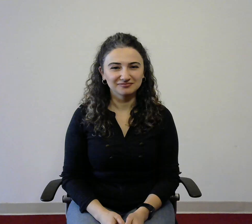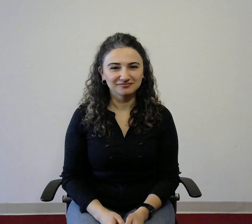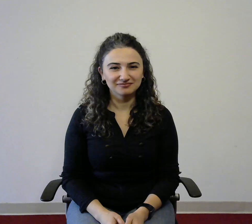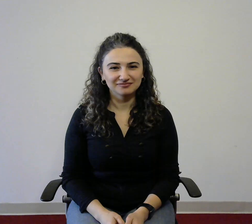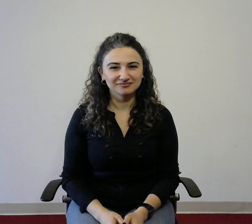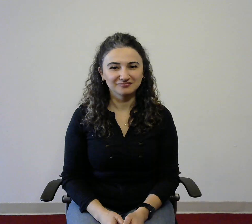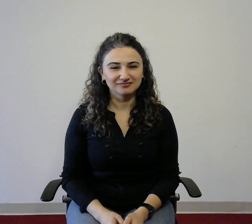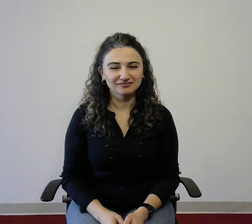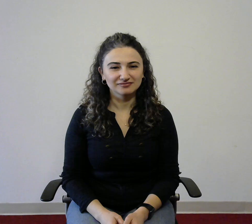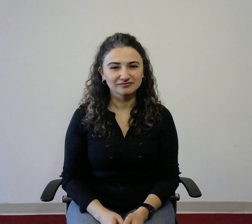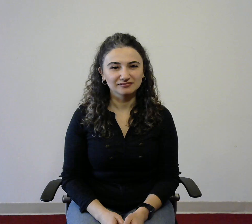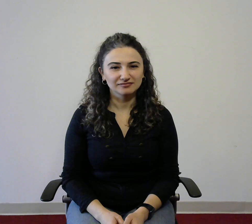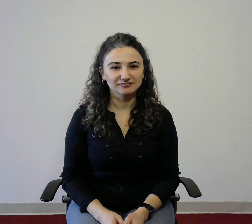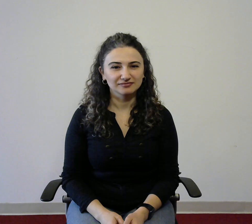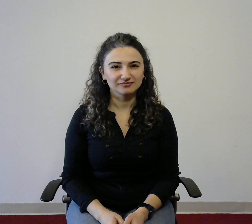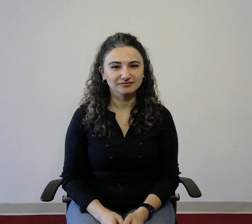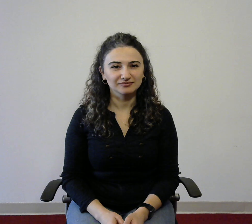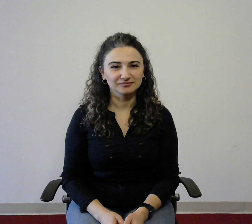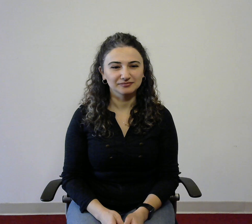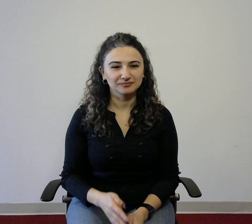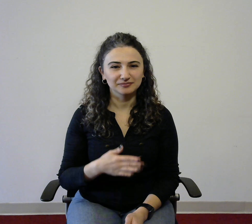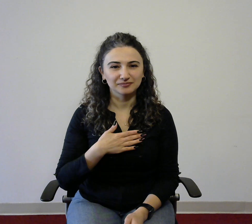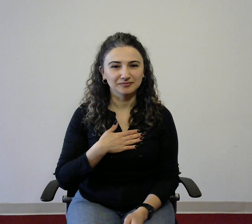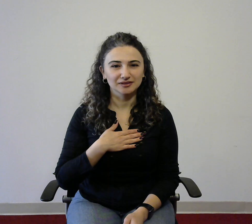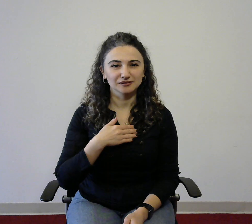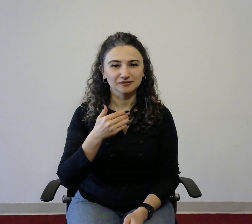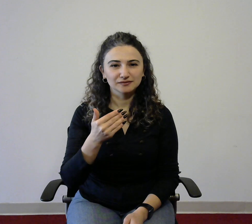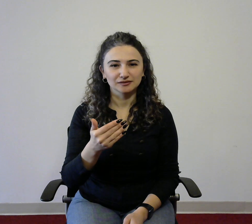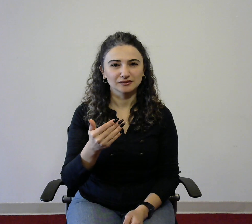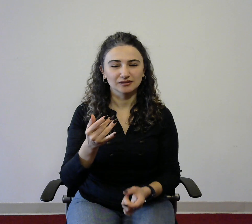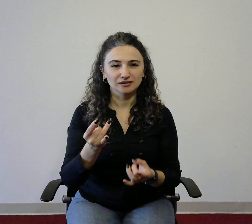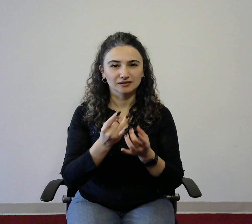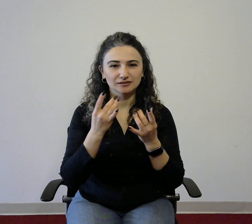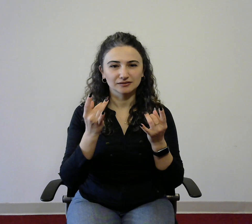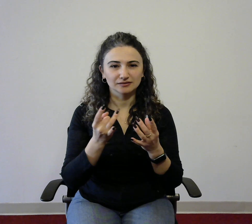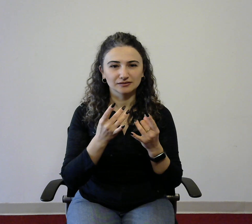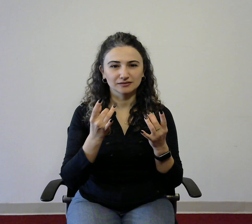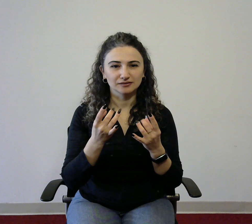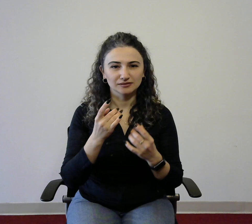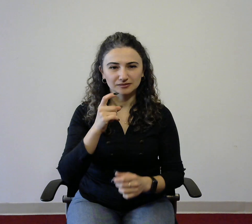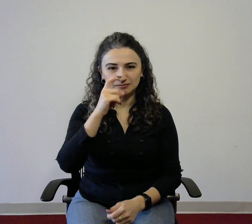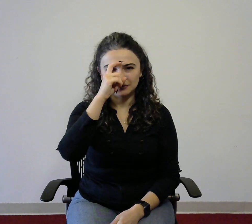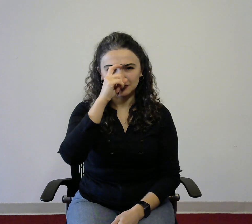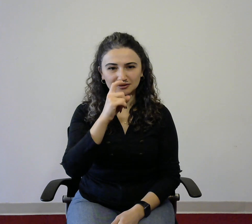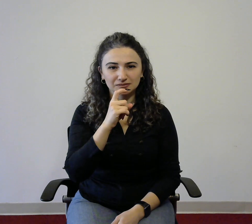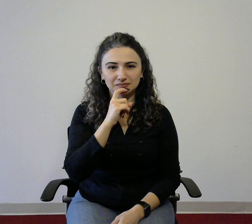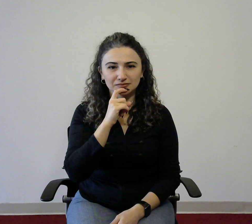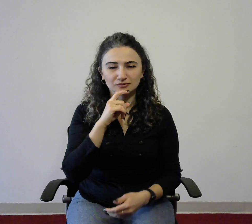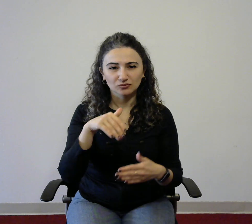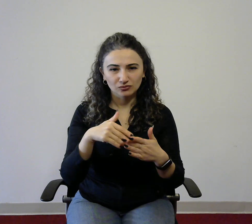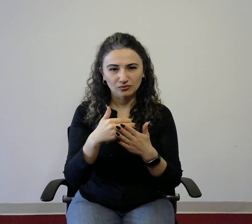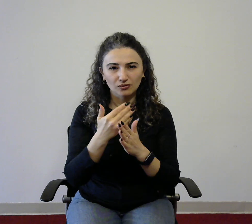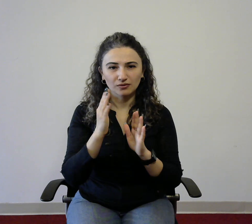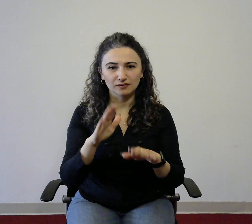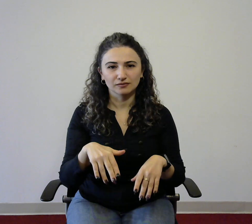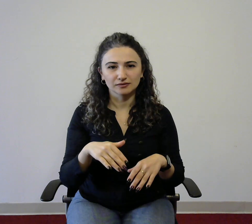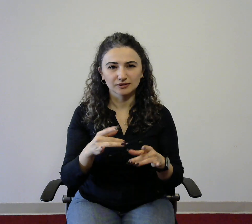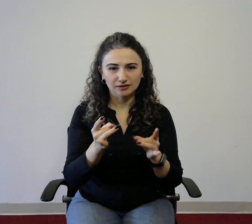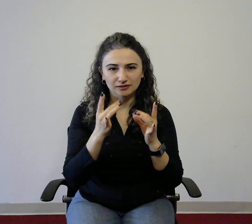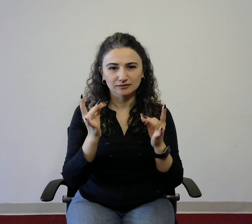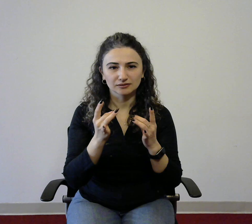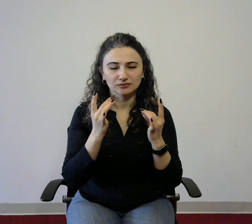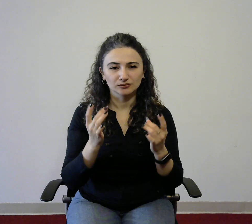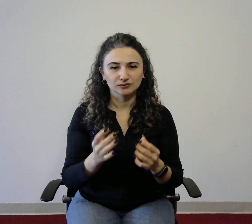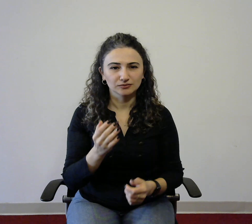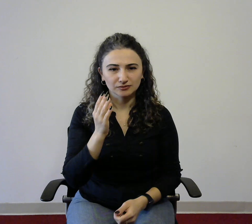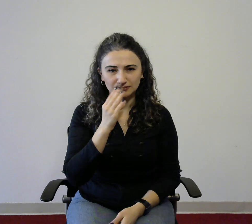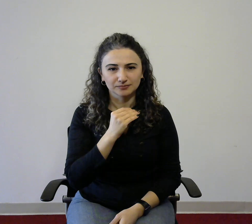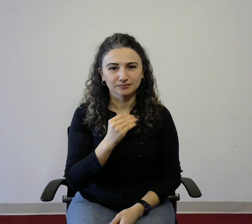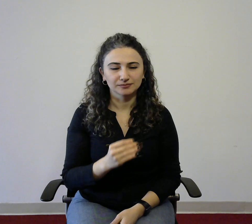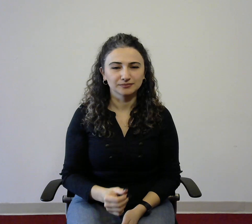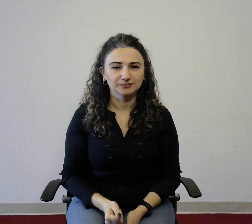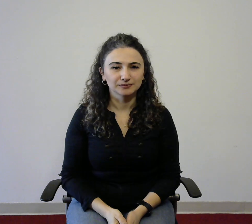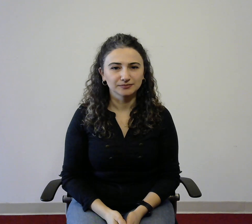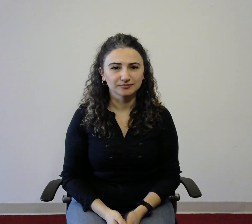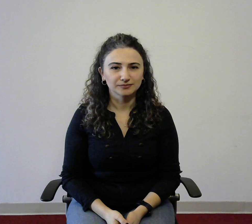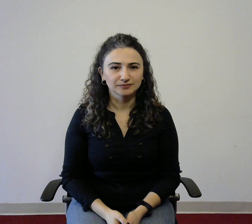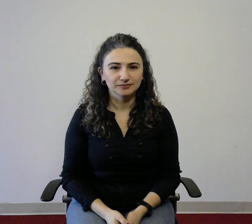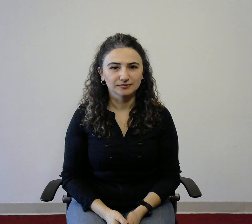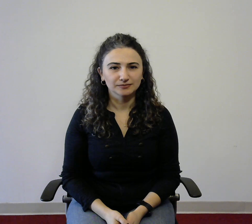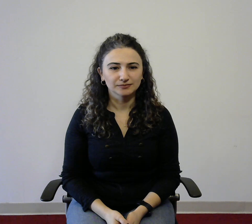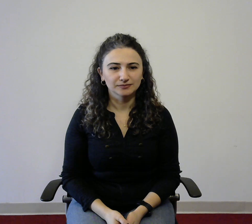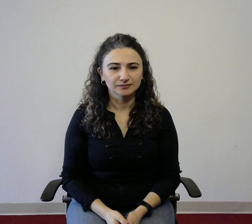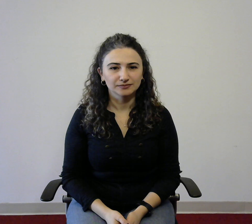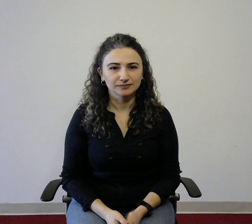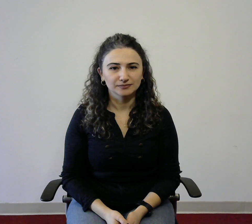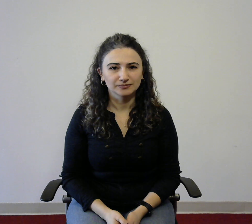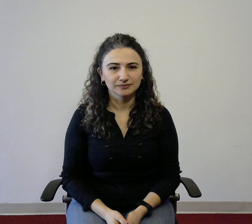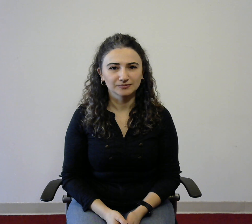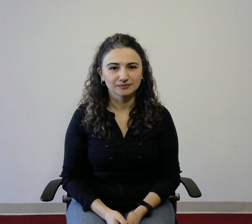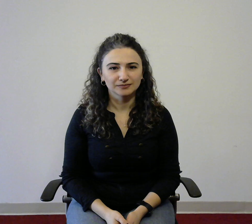Mən sizin dediklərinizi başa düşmədim, yenidən izah edə bilərsinizmi?